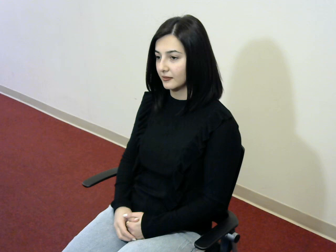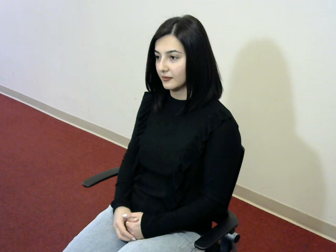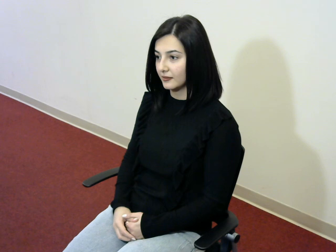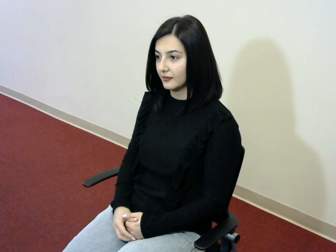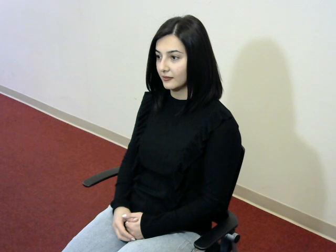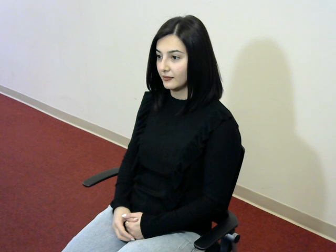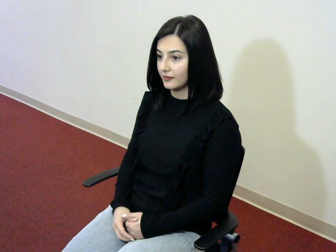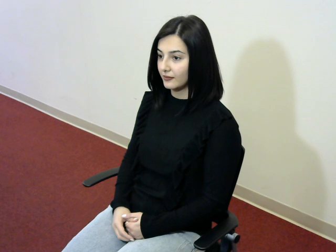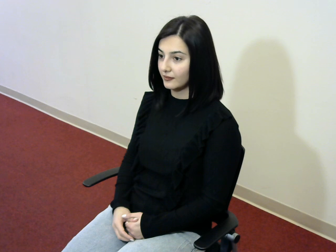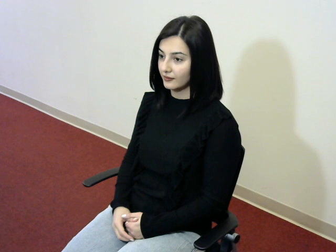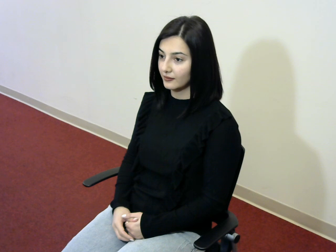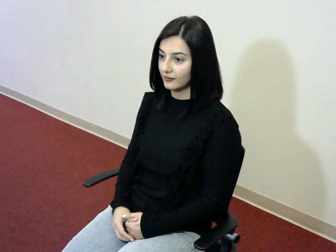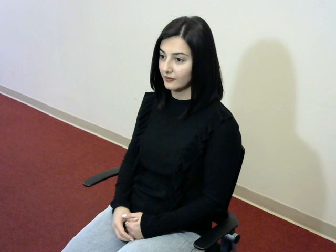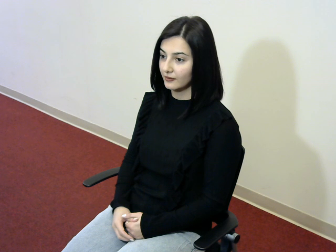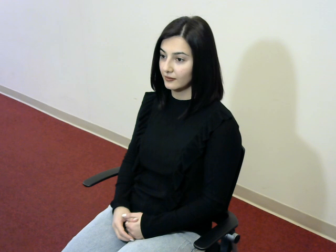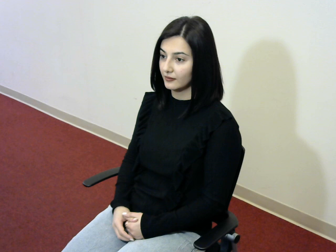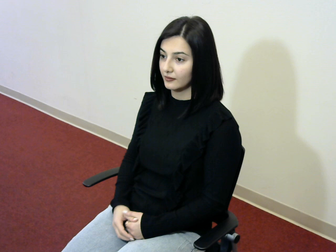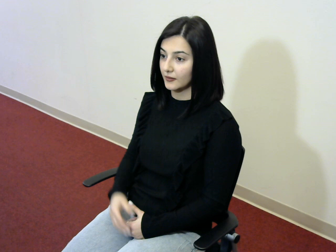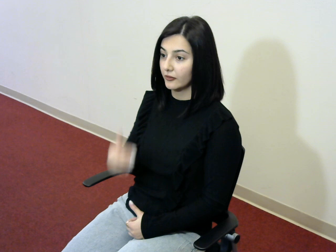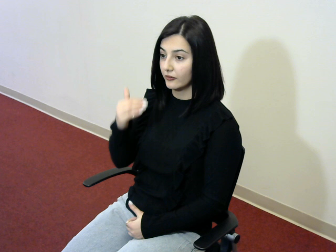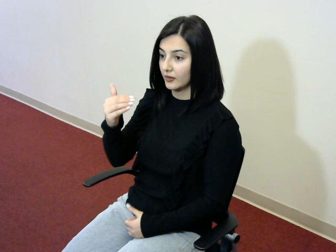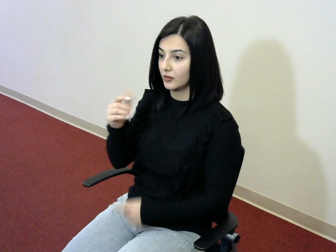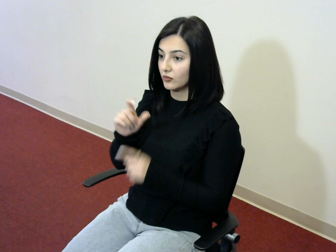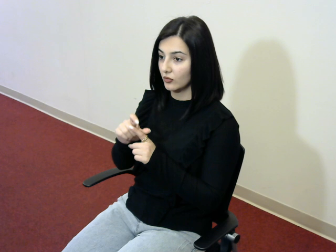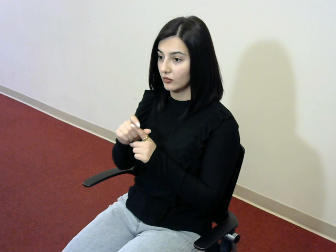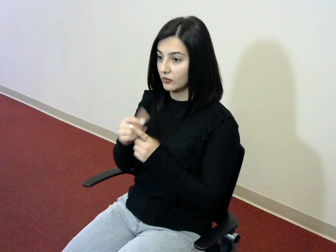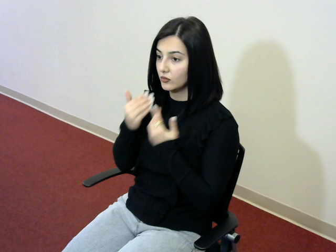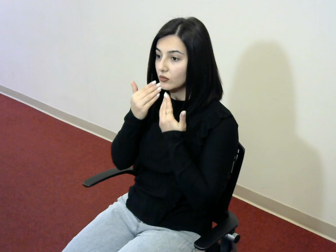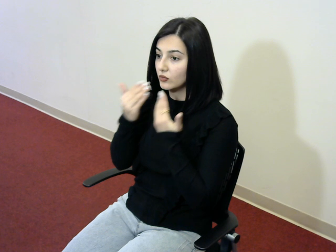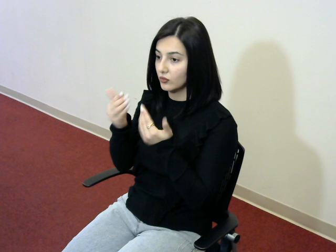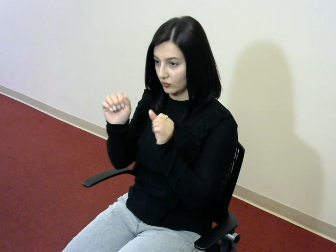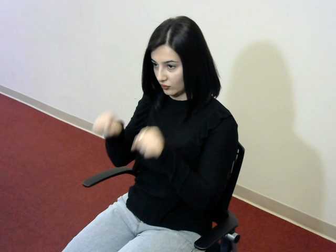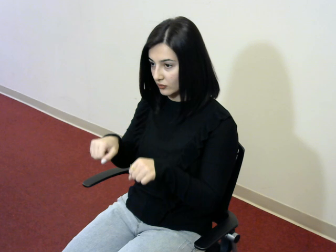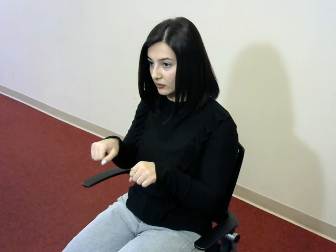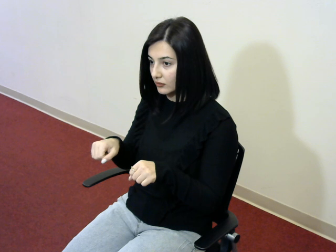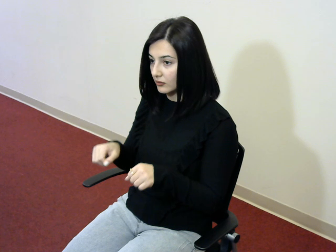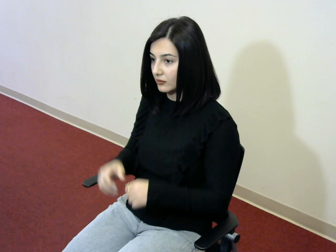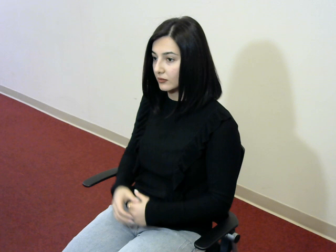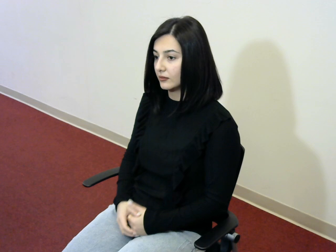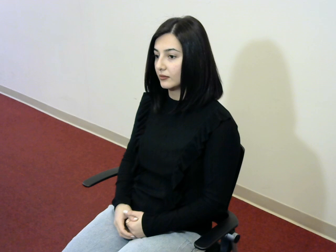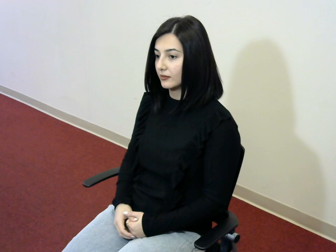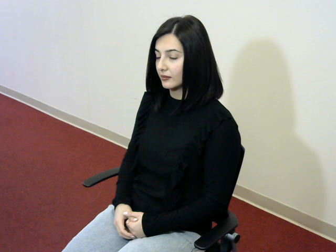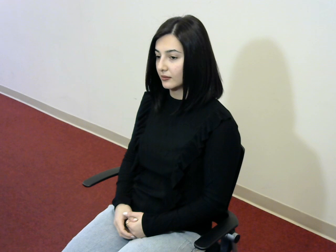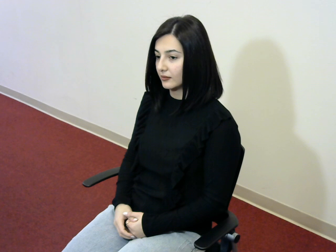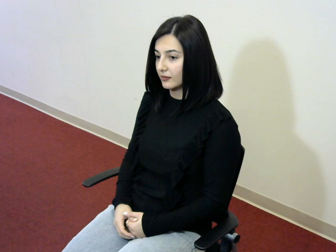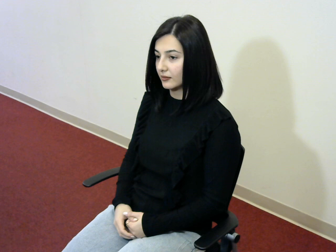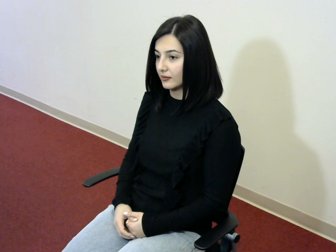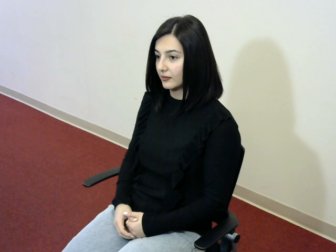Sizdən söz soruşmaq olar?